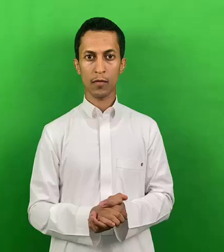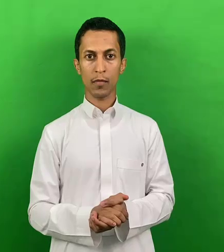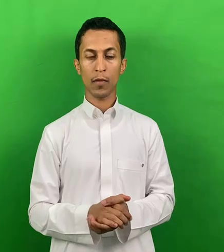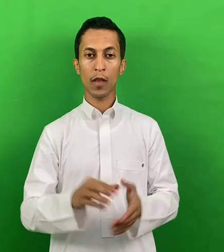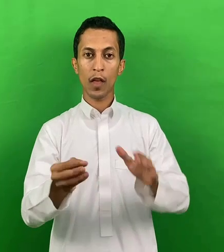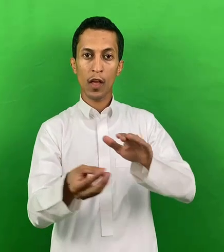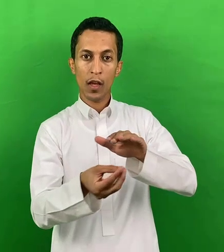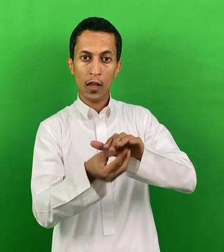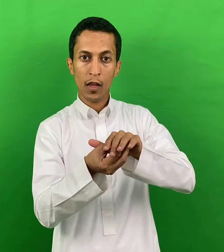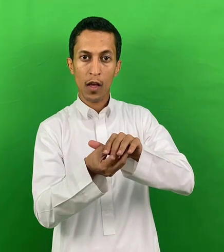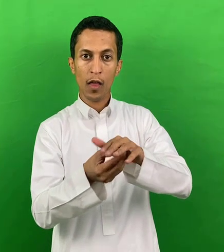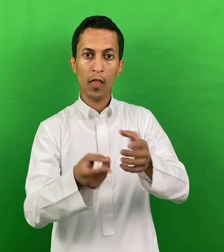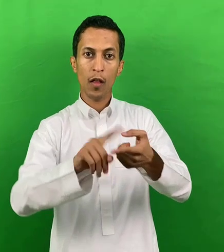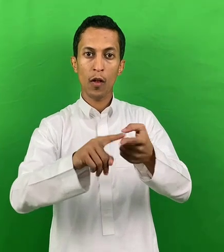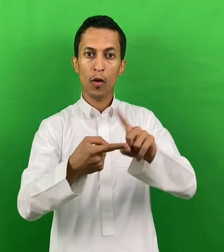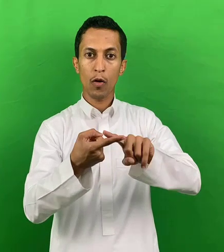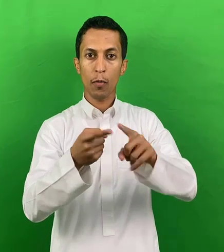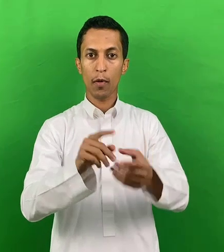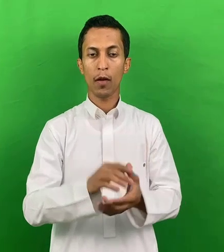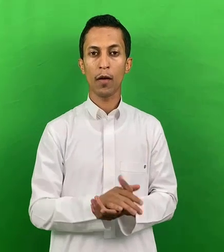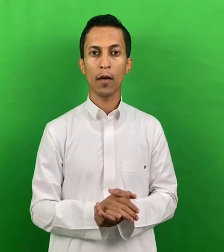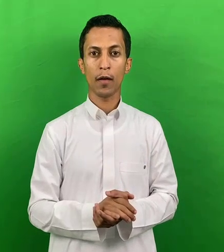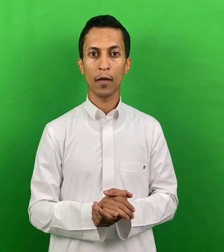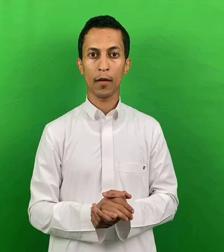إيتاء ذي القربى